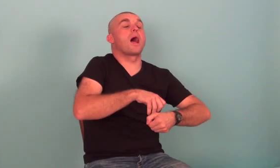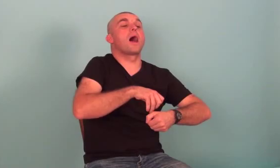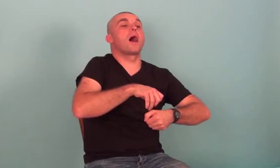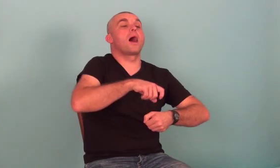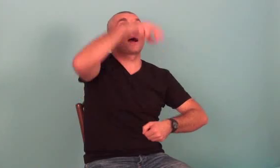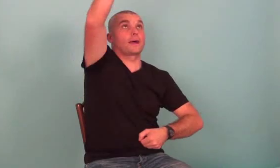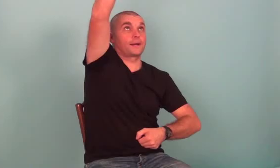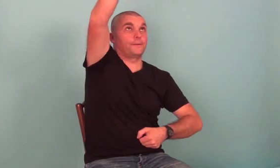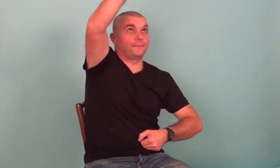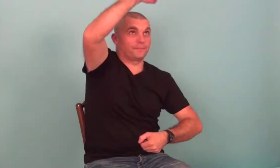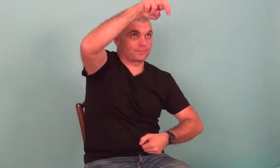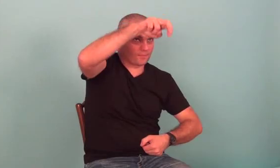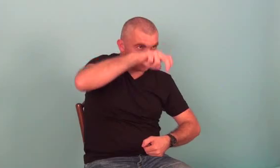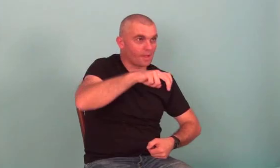Schodzi na dół.